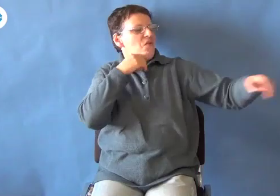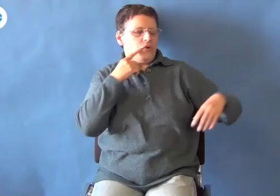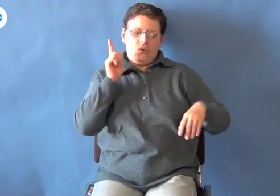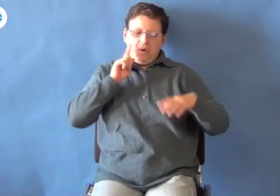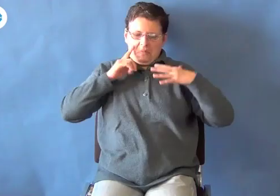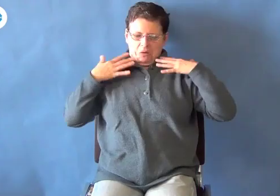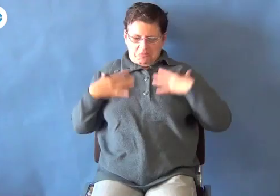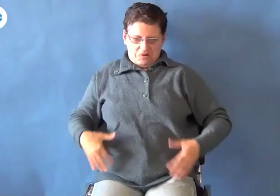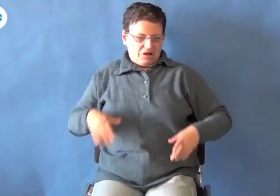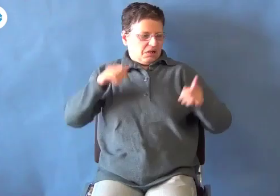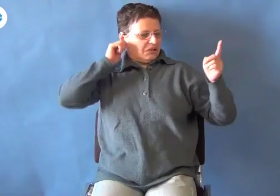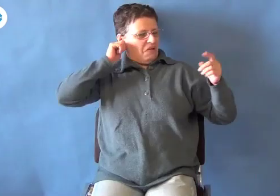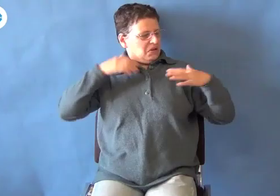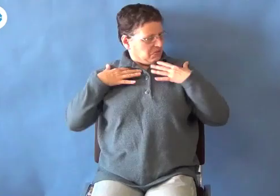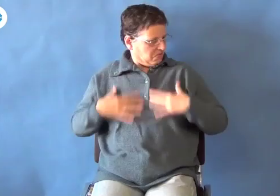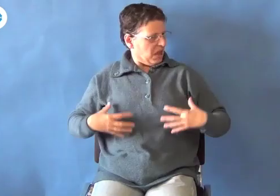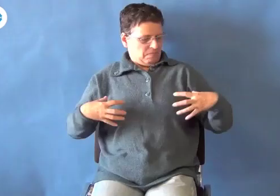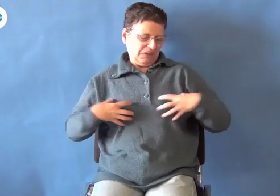Mówią, że chłopak nagi, dziewczyna naga...